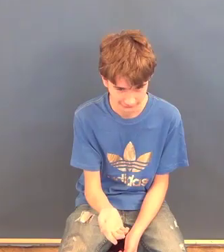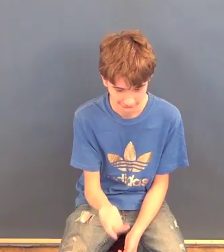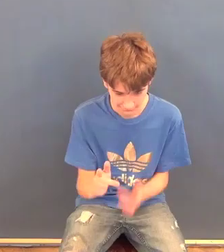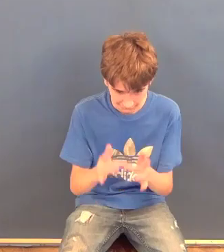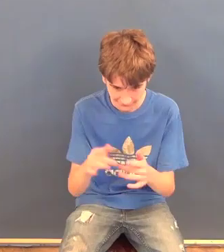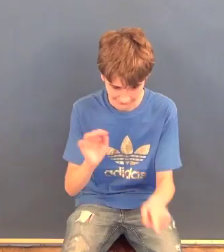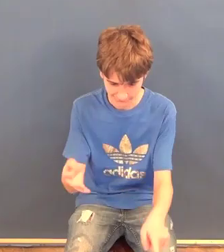Rower, dobrze.